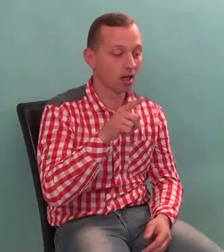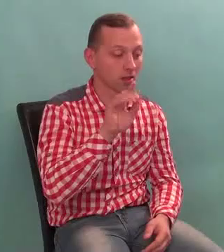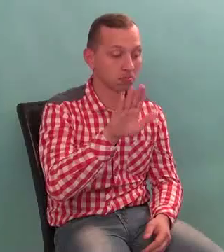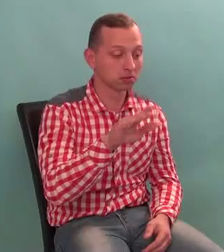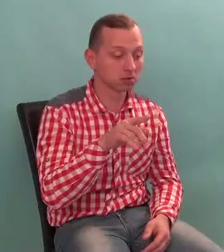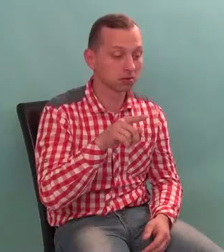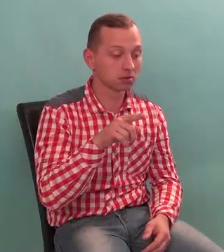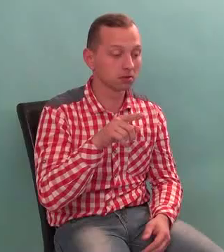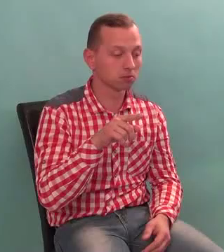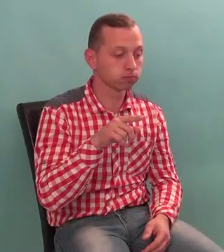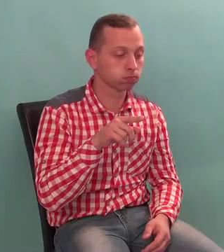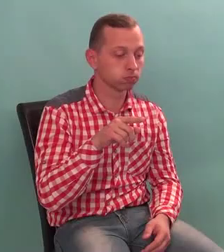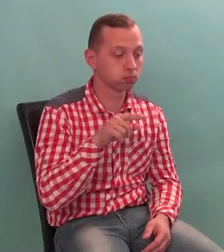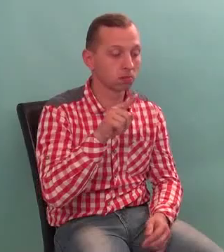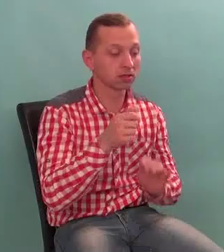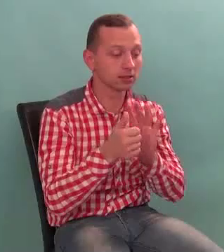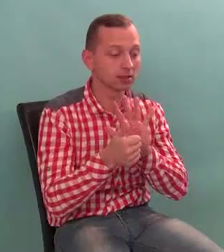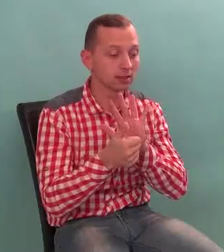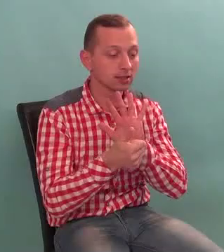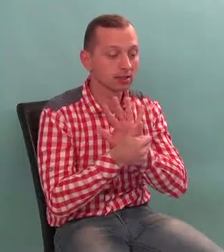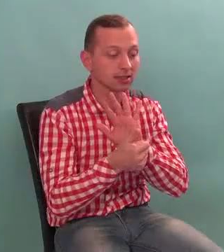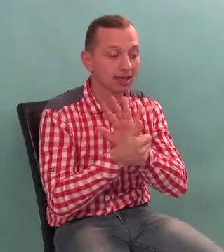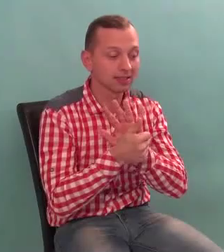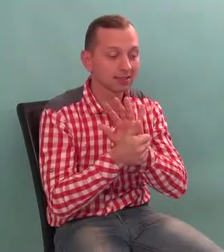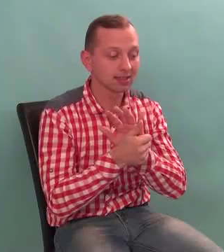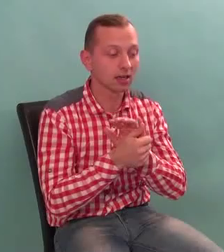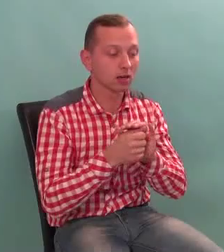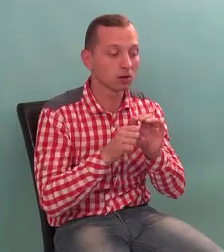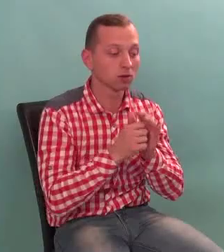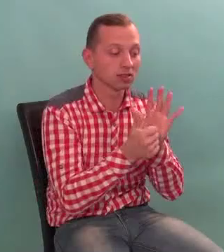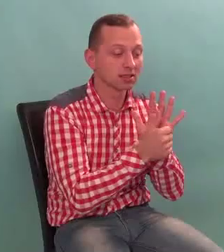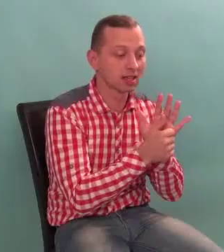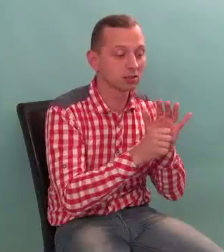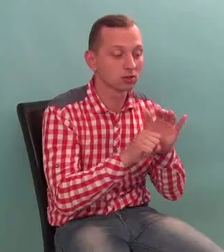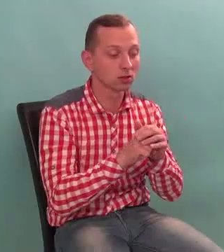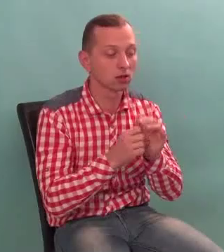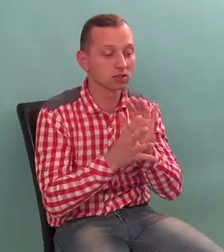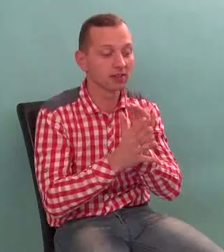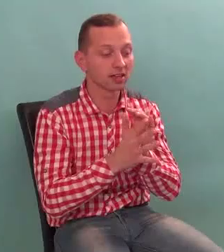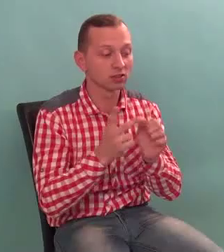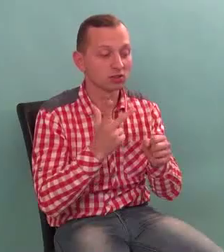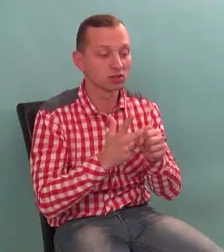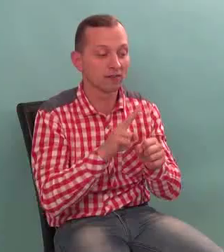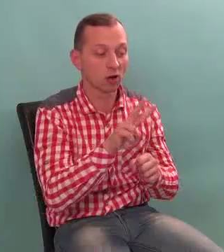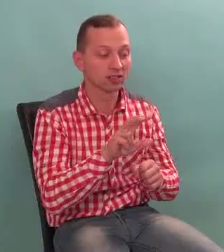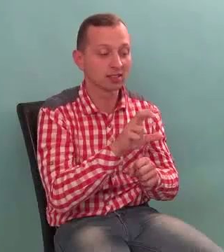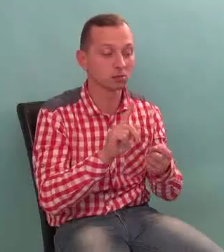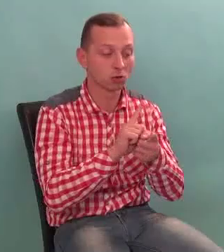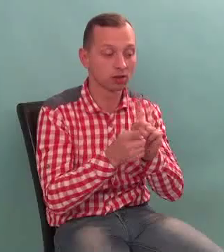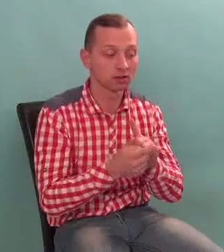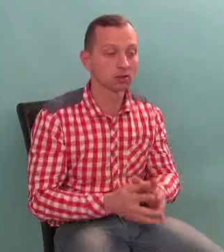Od szesnastej do dziewiętnastej trzydzieści masz dwie godziny wolnego czasu, żeby się spotkać?